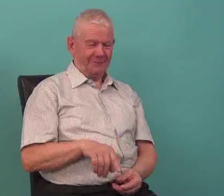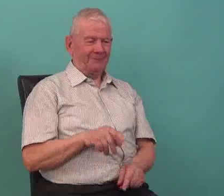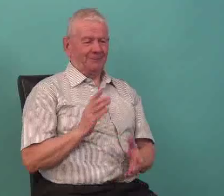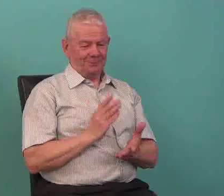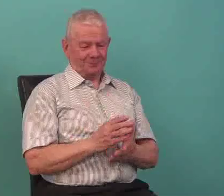Już.